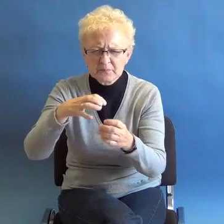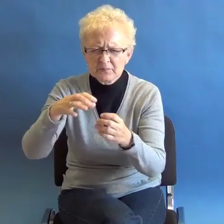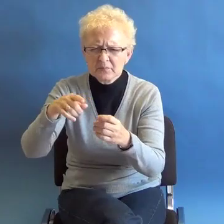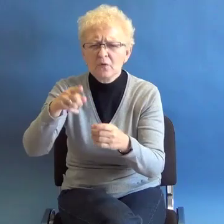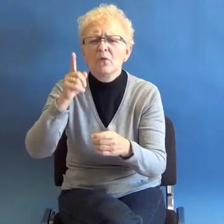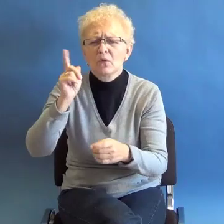Ostrzeżenie.